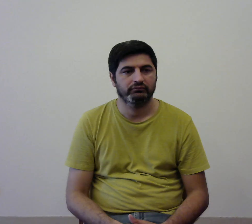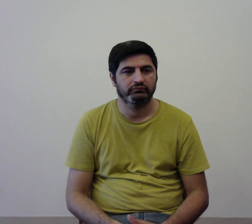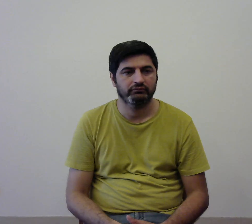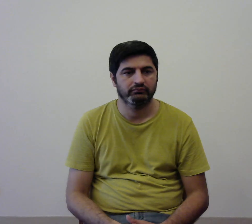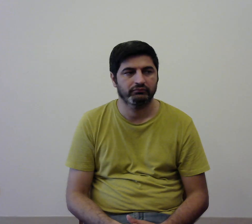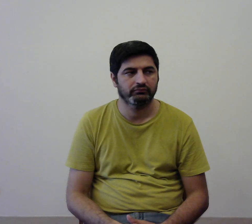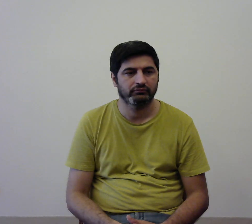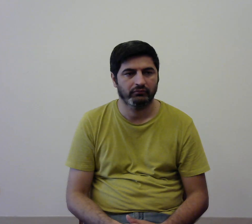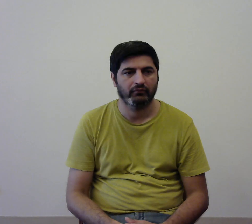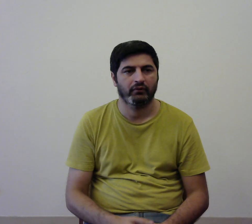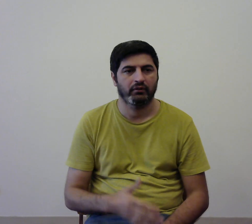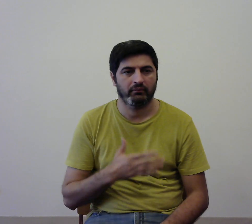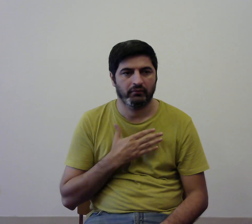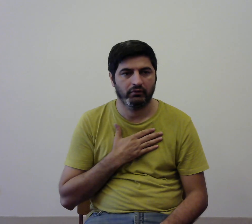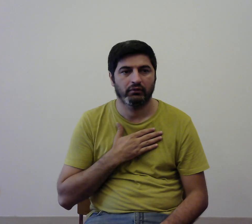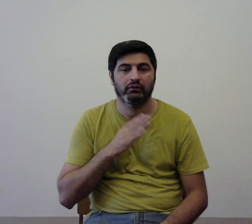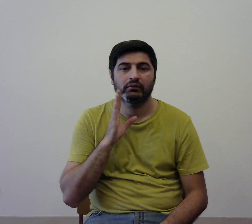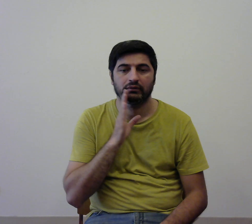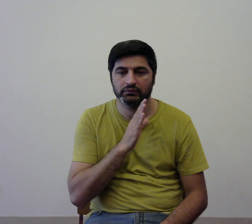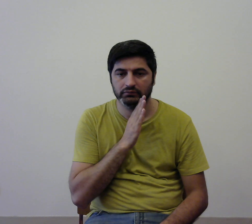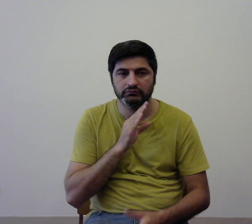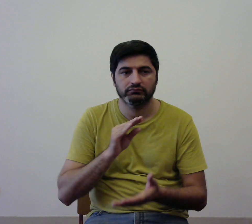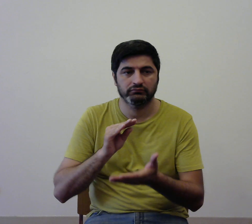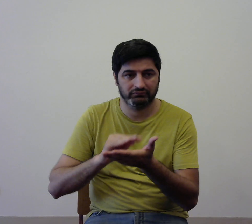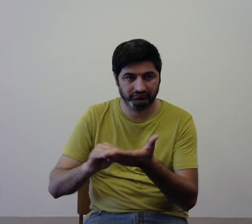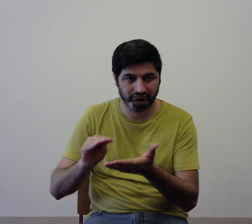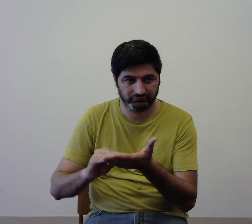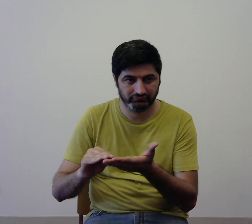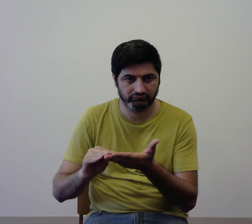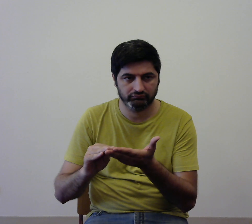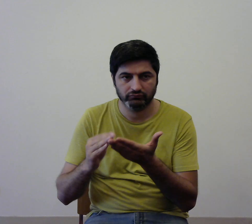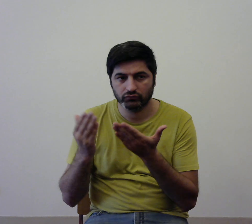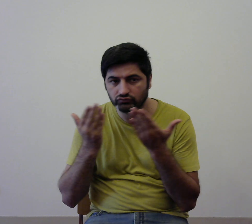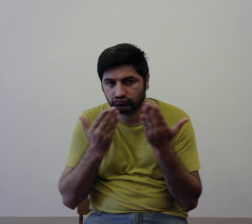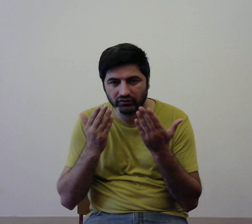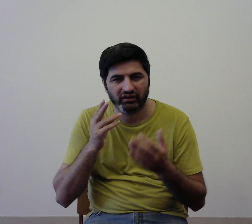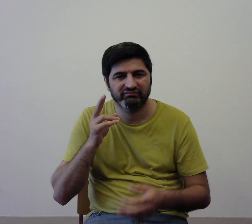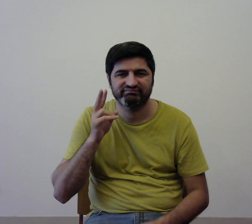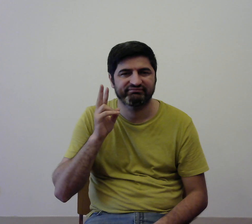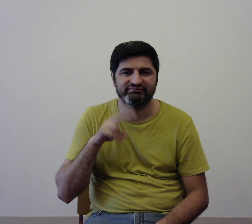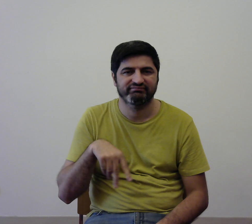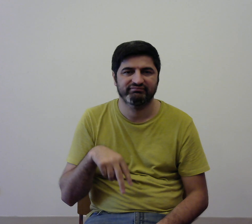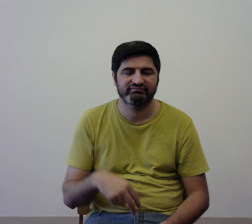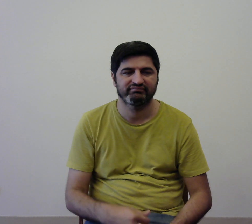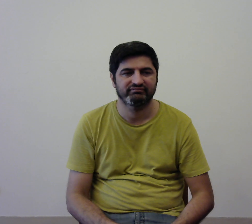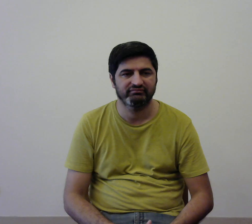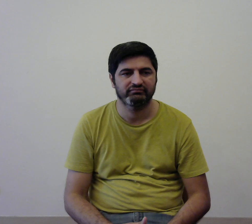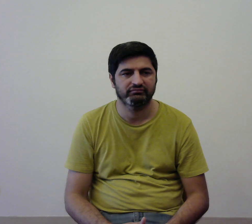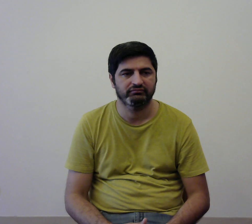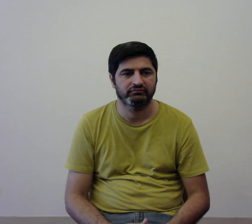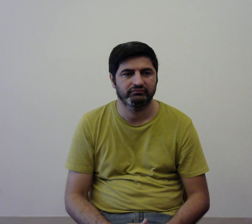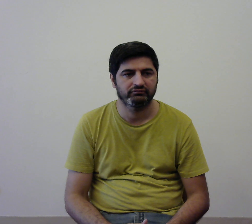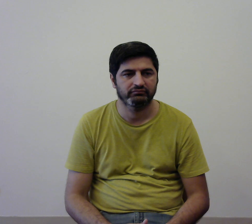Mənim anam yazıb-oxuya bilmir